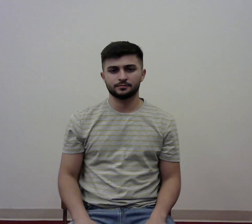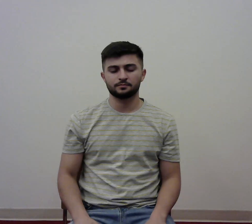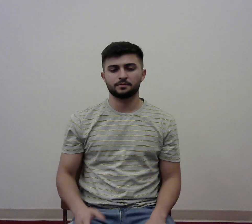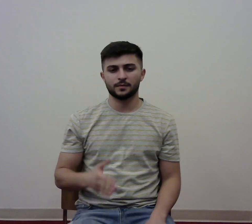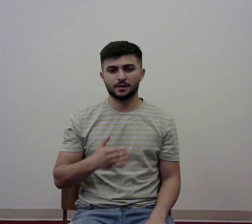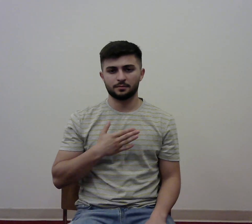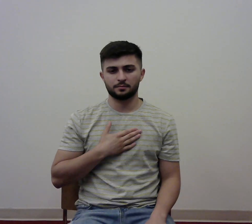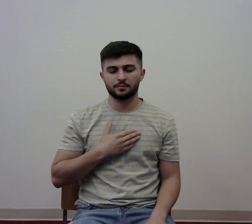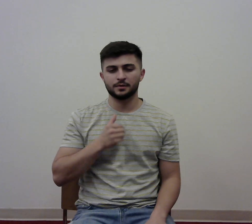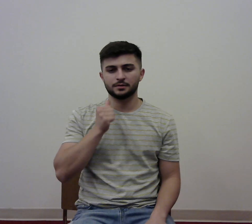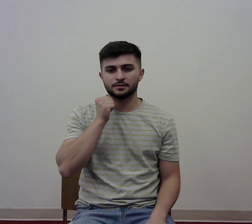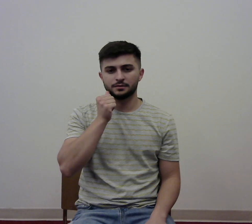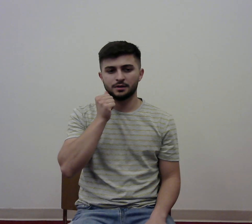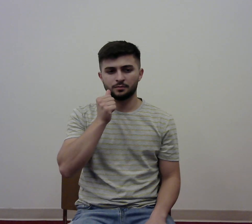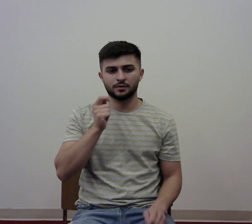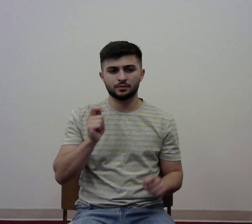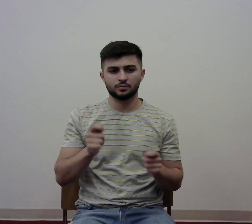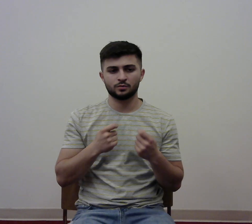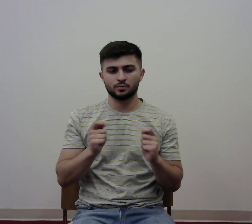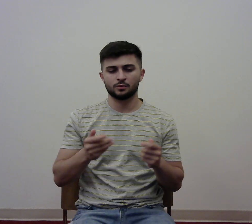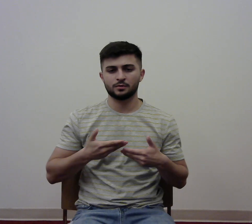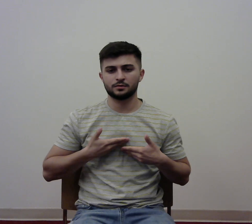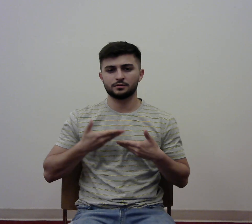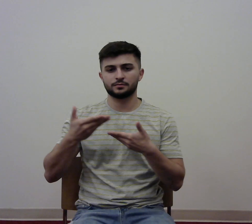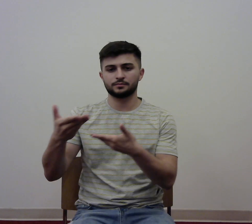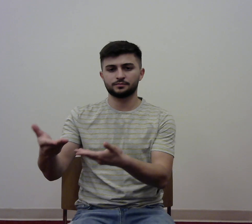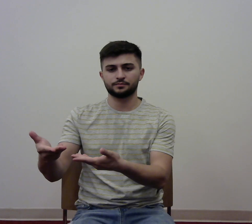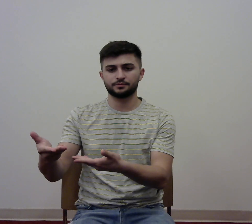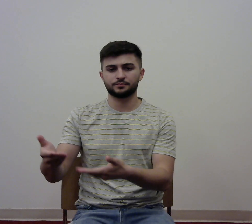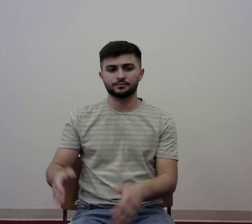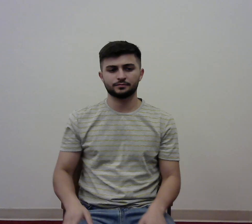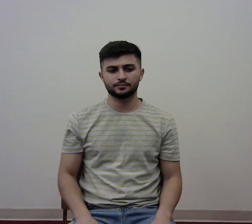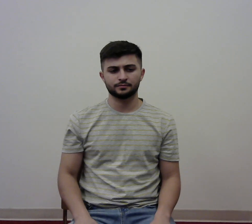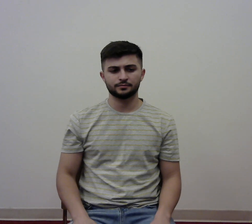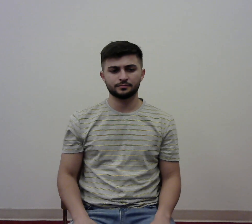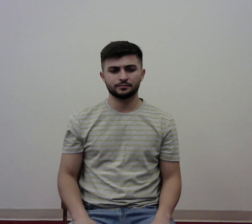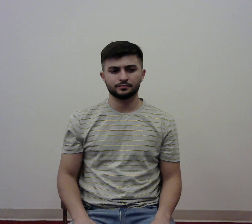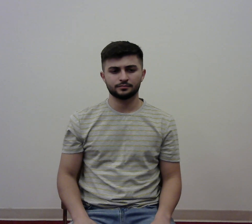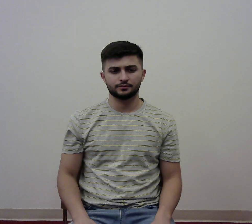Bizi sabah toya çağırıblar